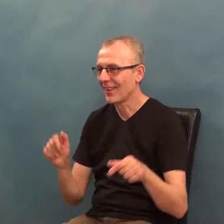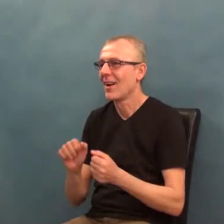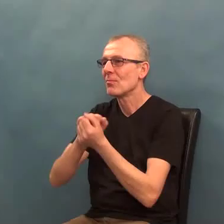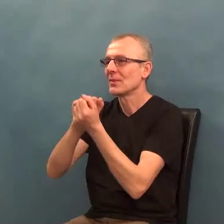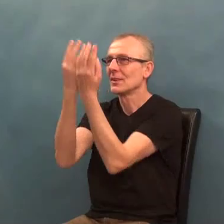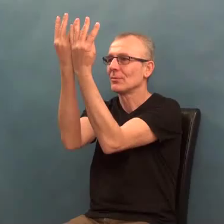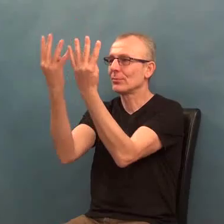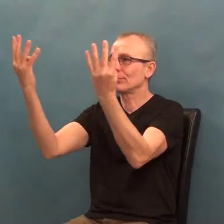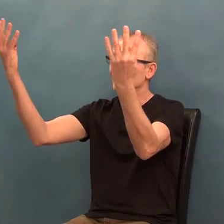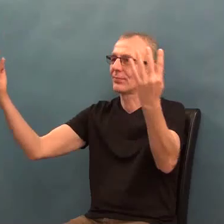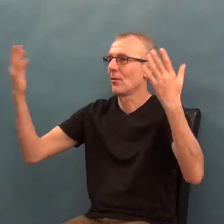Pranie wisi na sznurze.